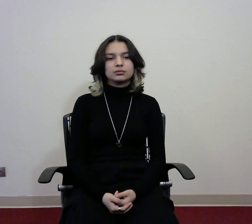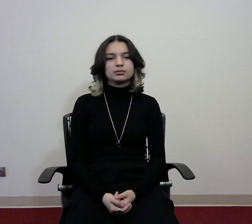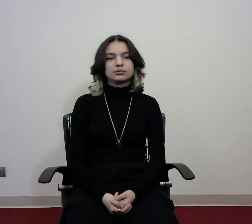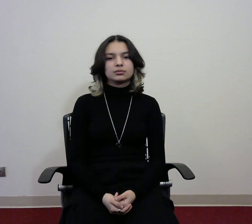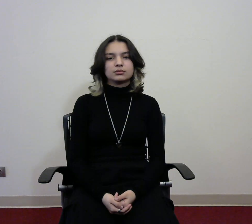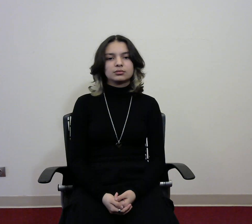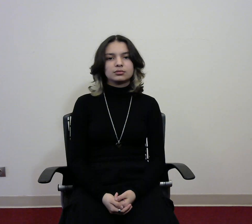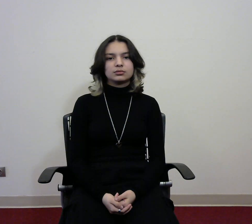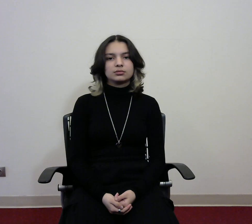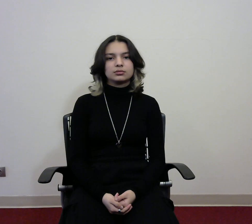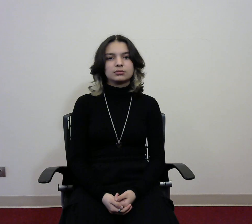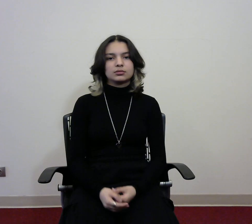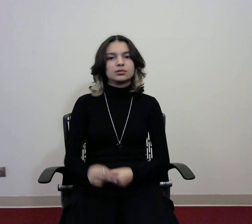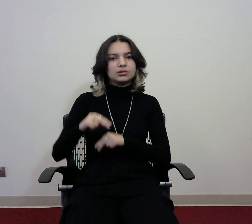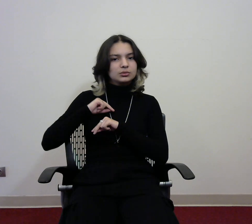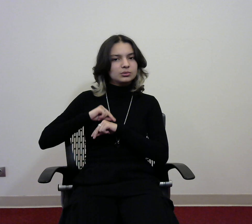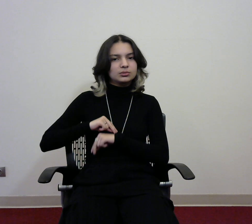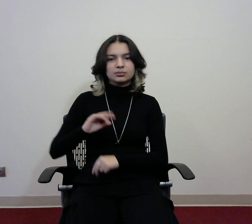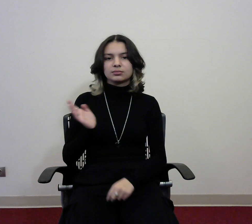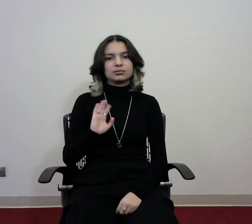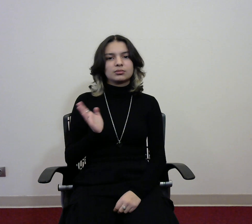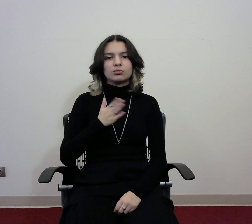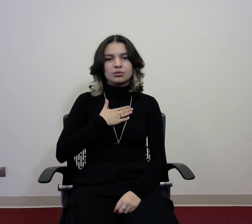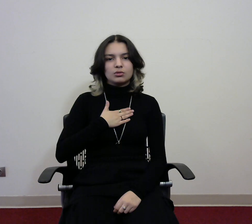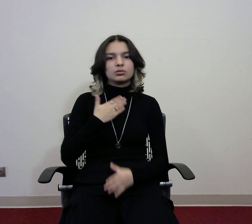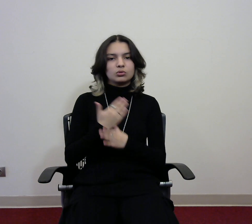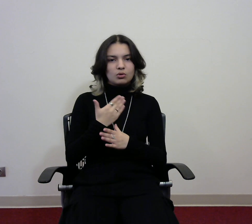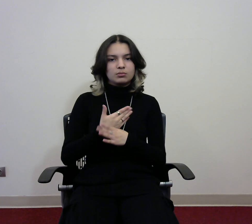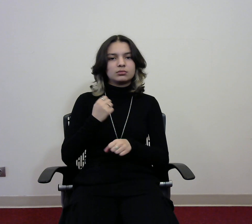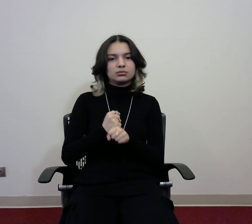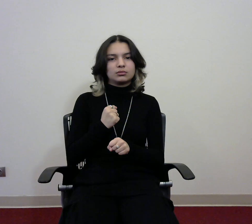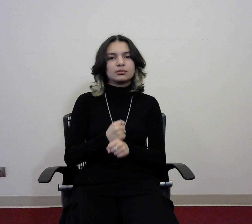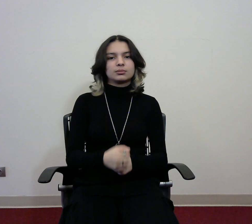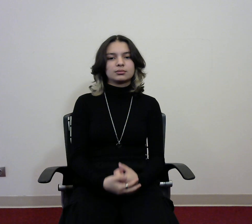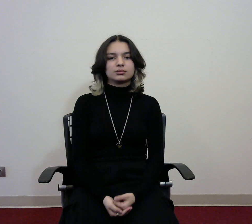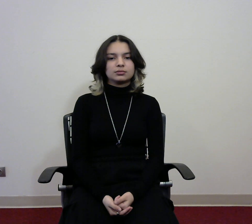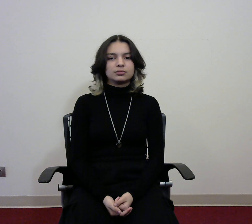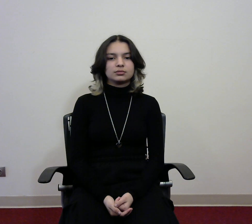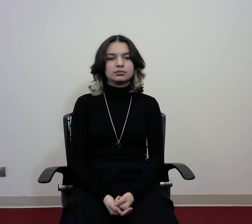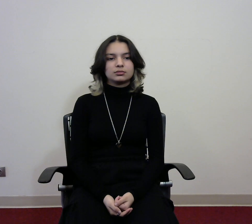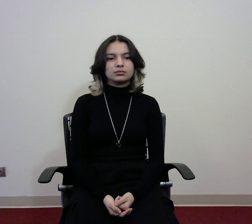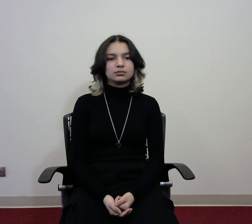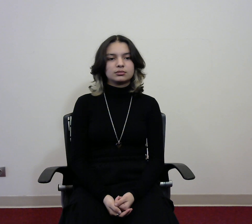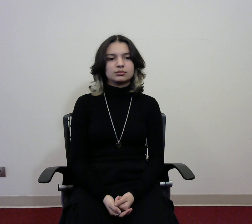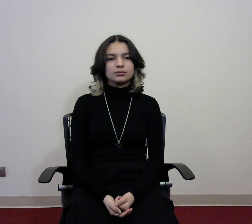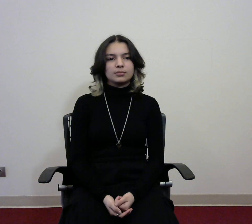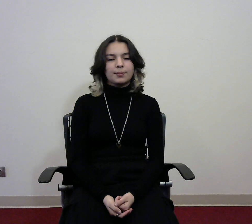Zəhmət olmasa, mənə kömək edin